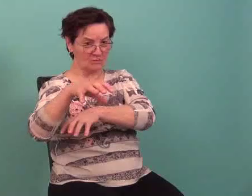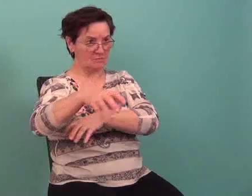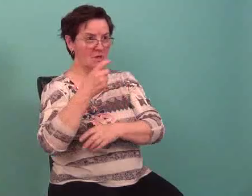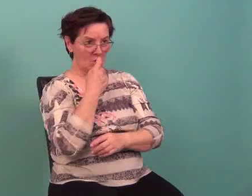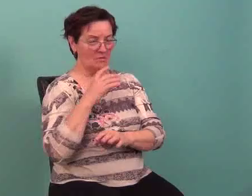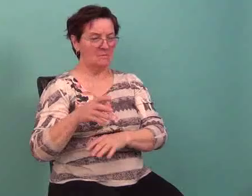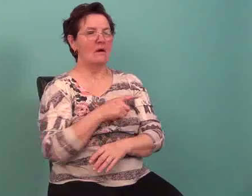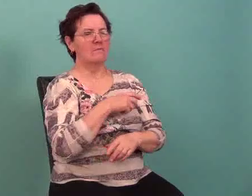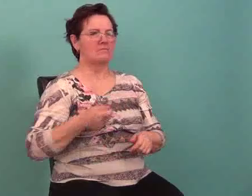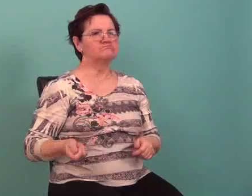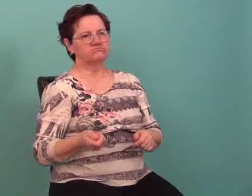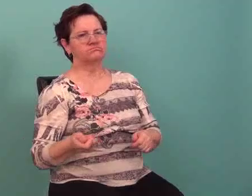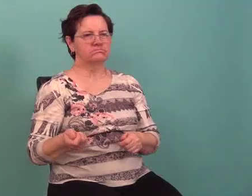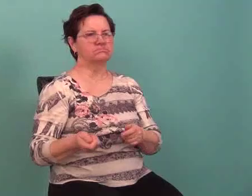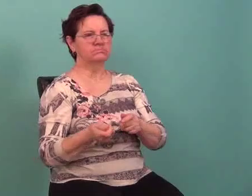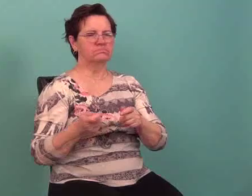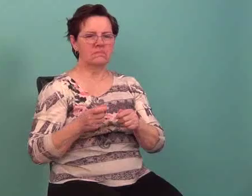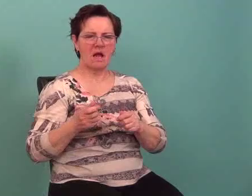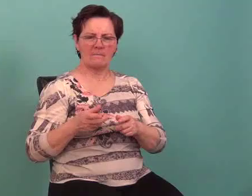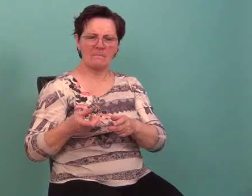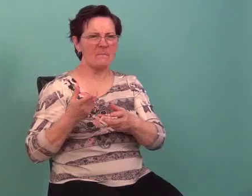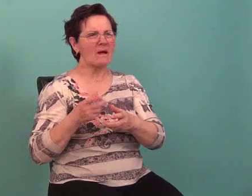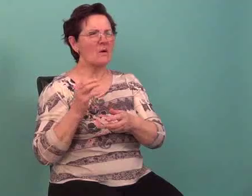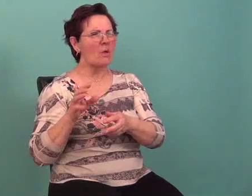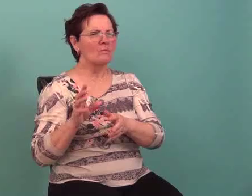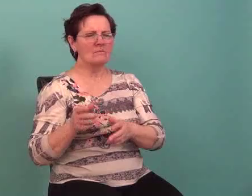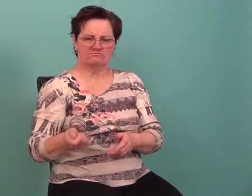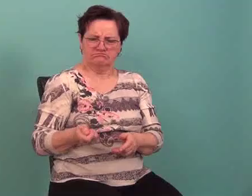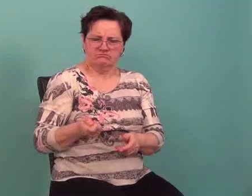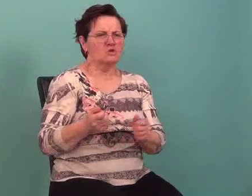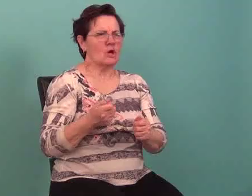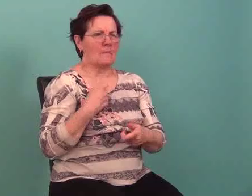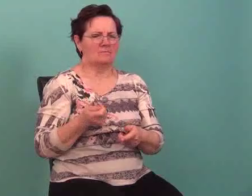Pan szedł i trzymał kozę na sznurku.